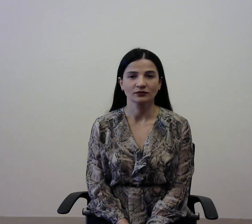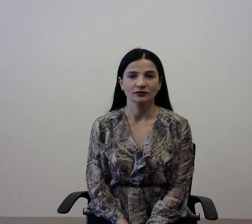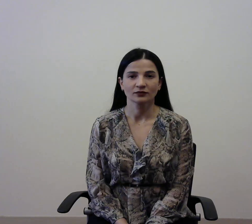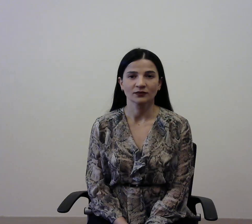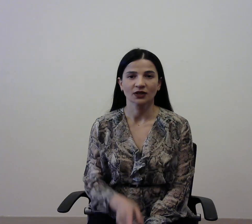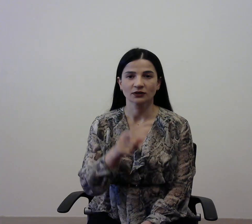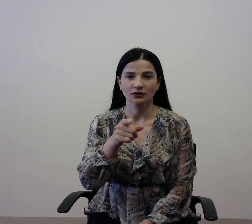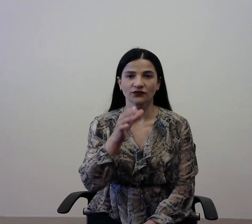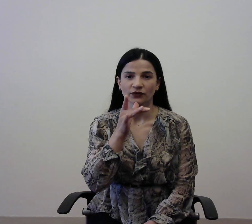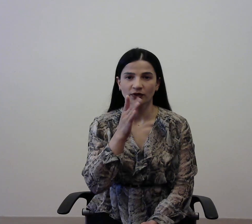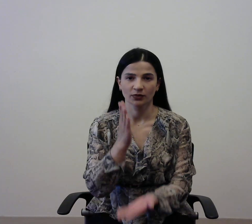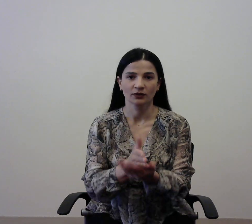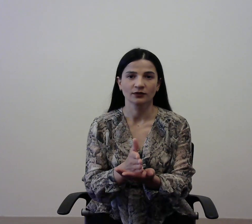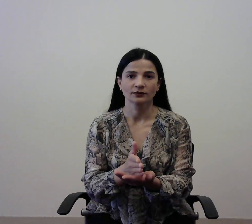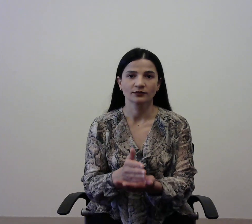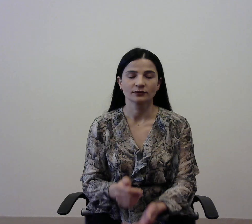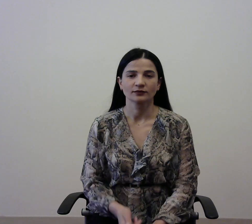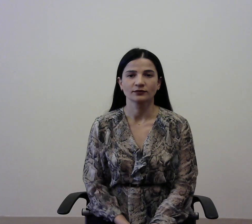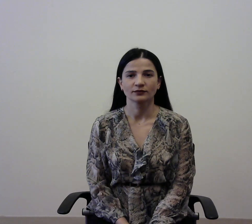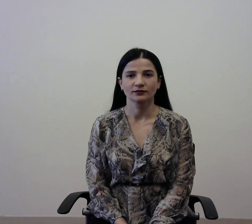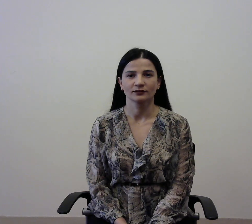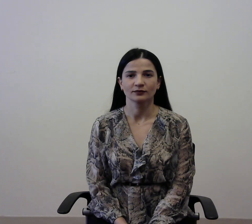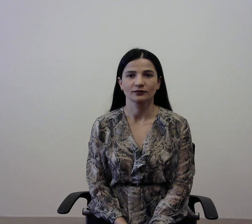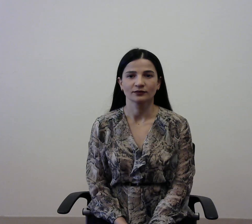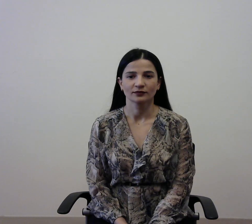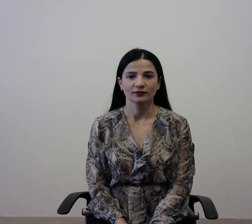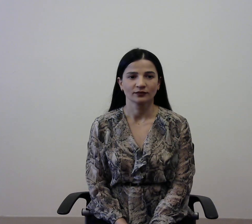Sizin vaxtınız var?